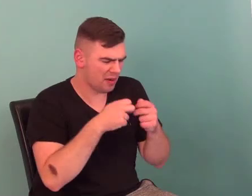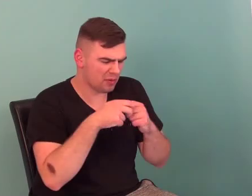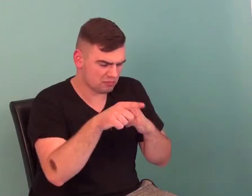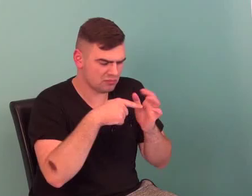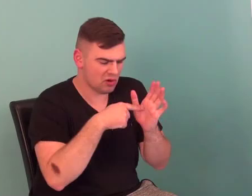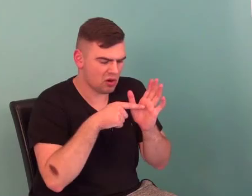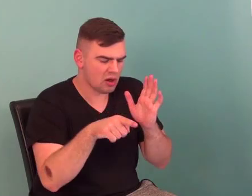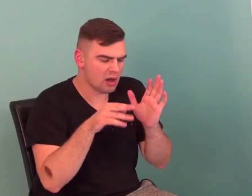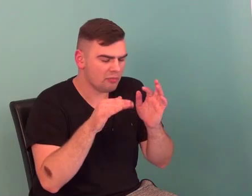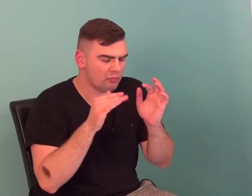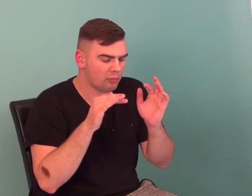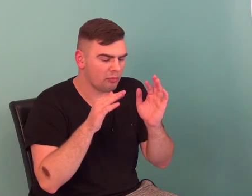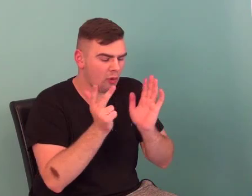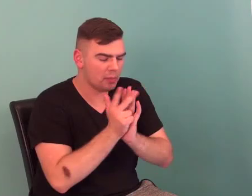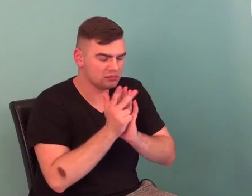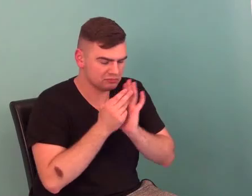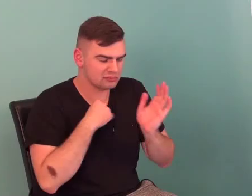O właśnie, o osiemnastej mogę.